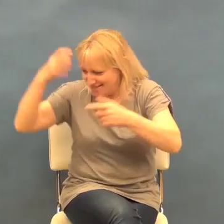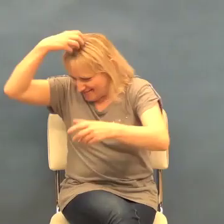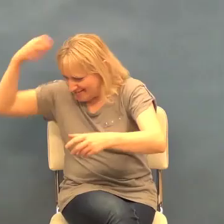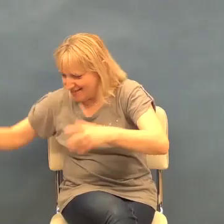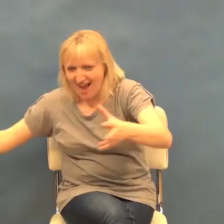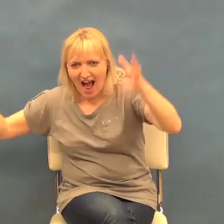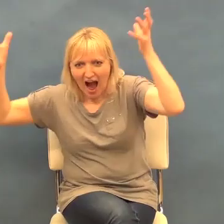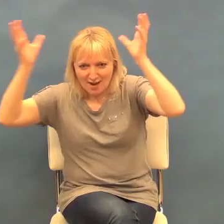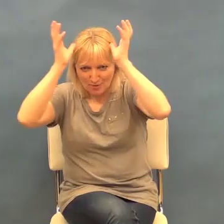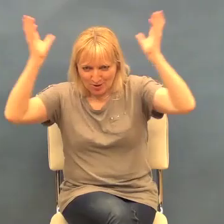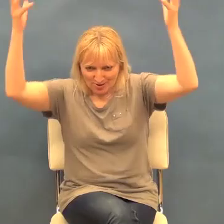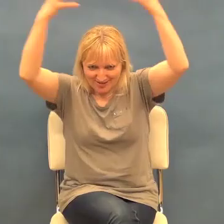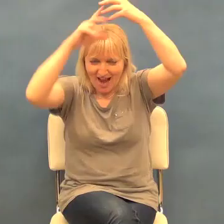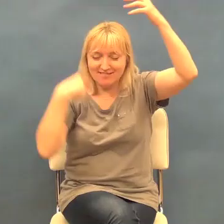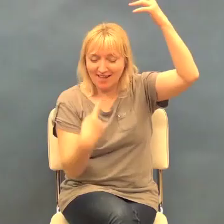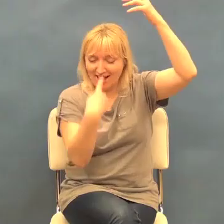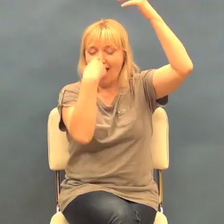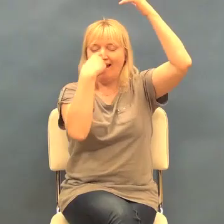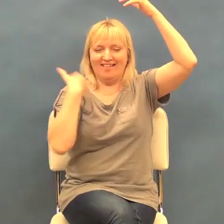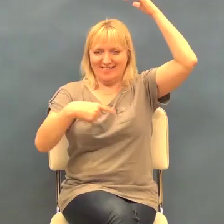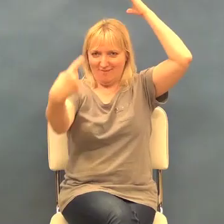Zdejmuje jabłko z głowy i wymienia je na arbuza, dużego arbuza, bo nie chce, żeby mały trafił go w nos.